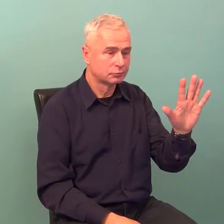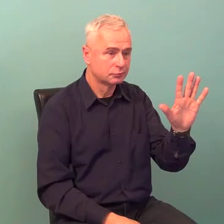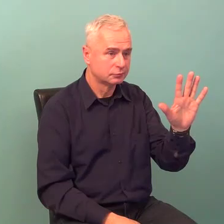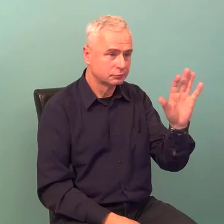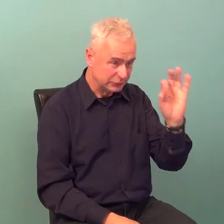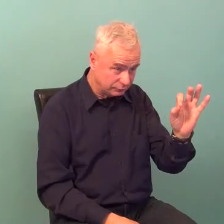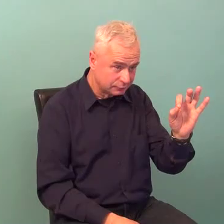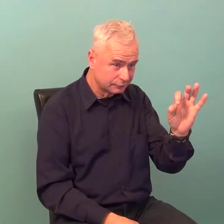Dobrze?